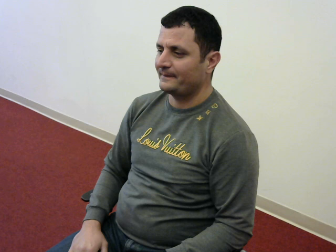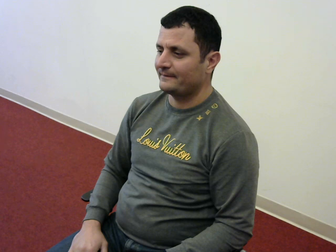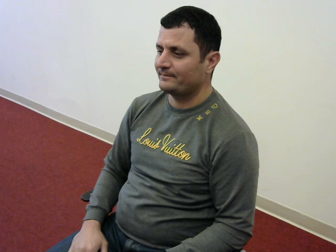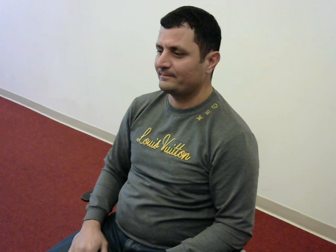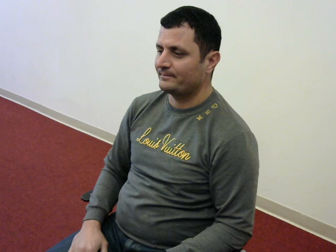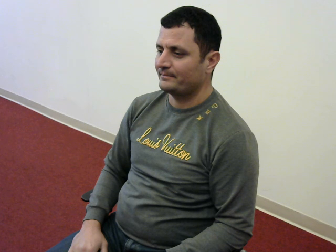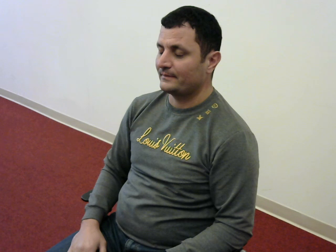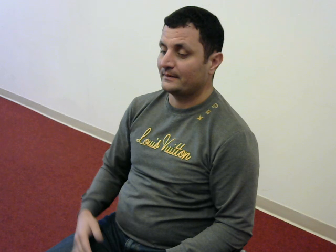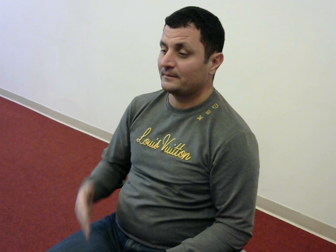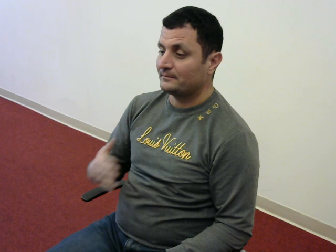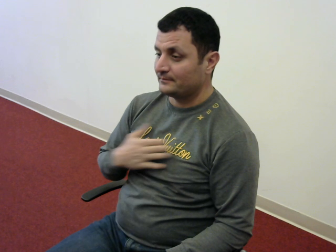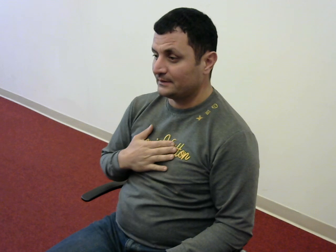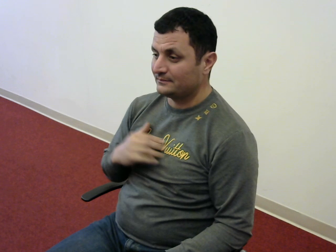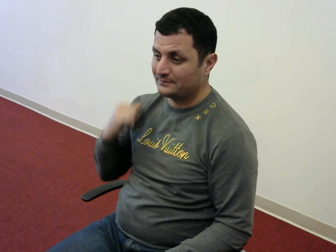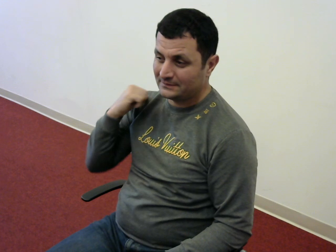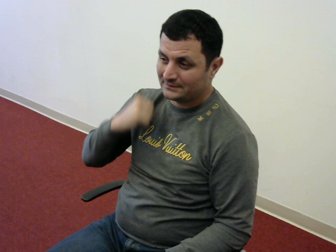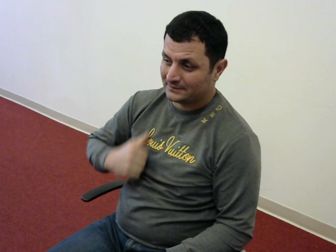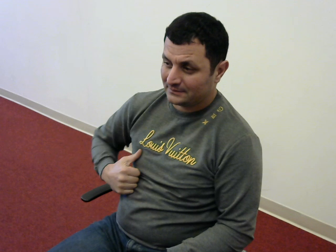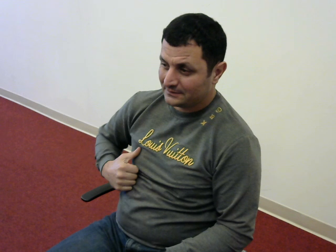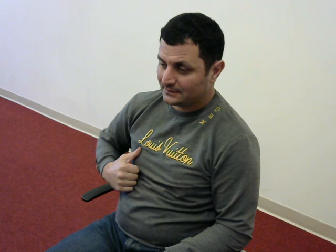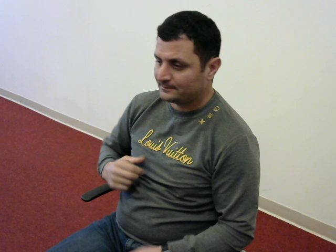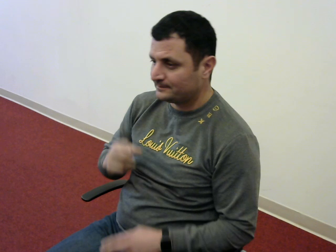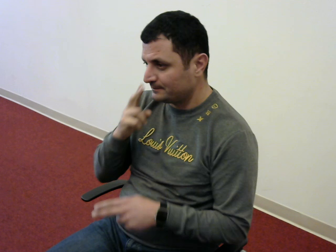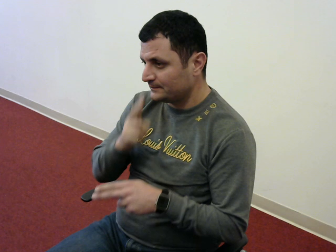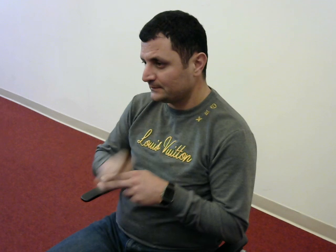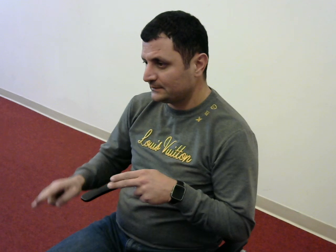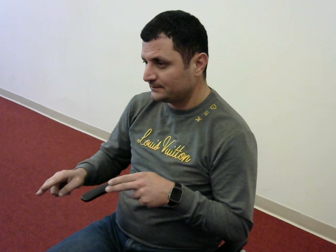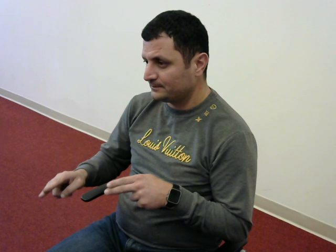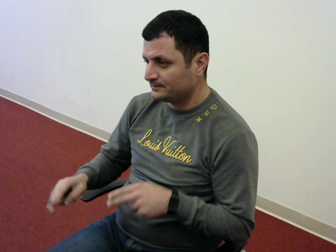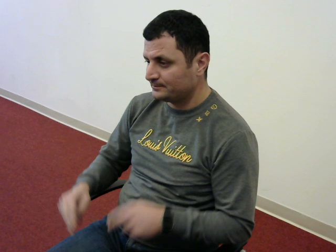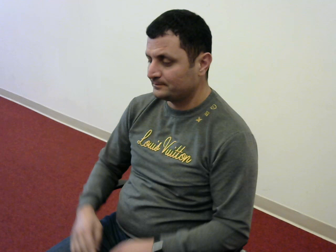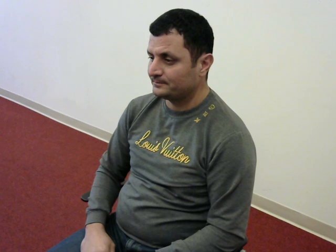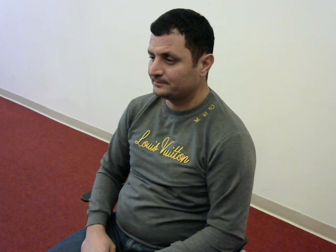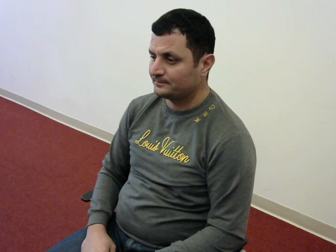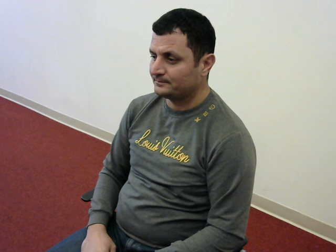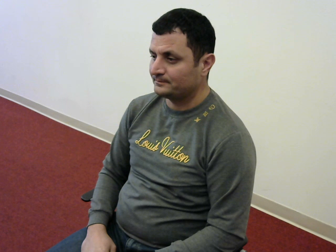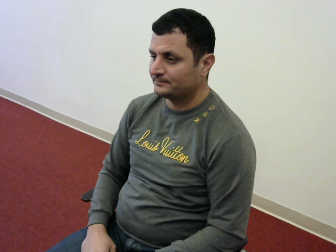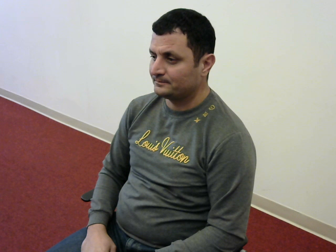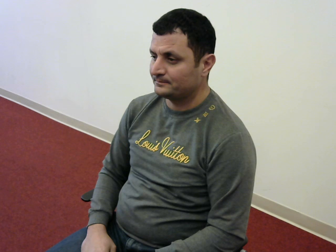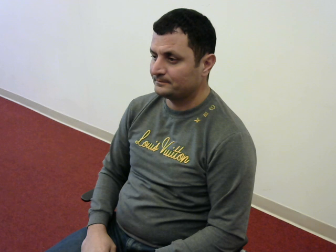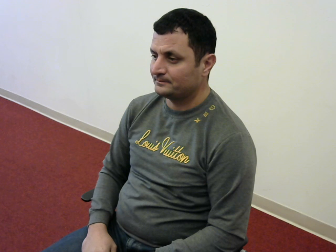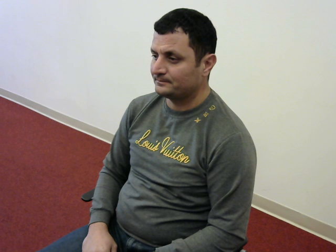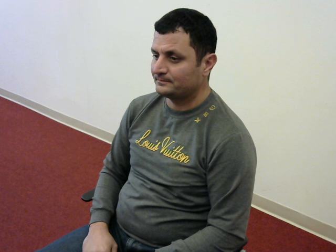Mən çantamı itirmişəm